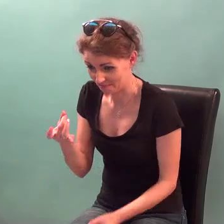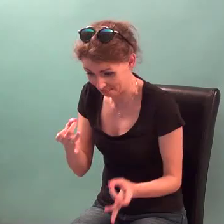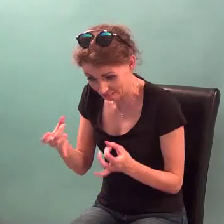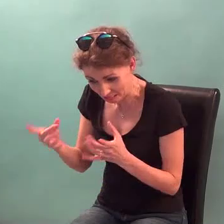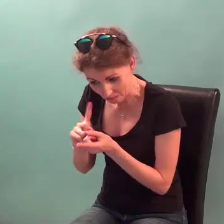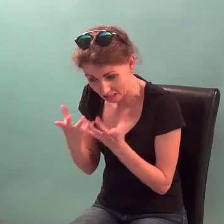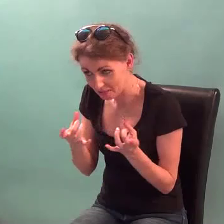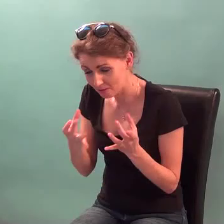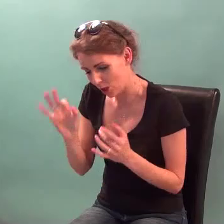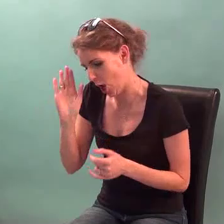Chcesz się spotkać od razu, jak najszybciej?